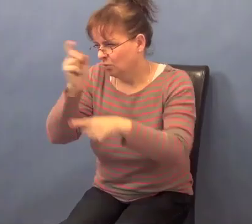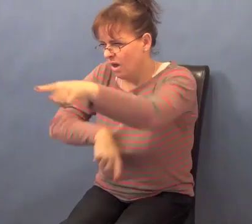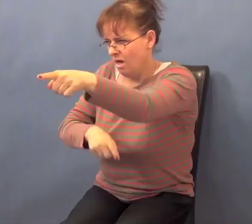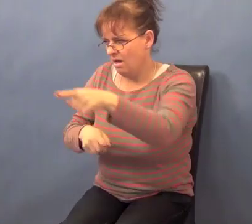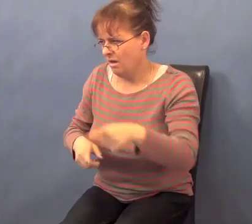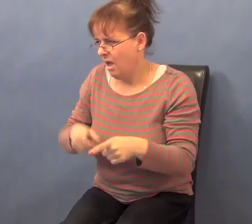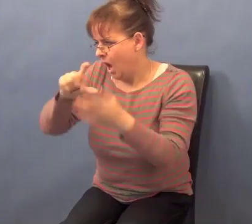U niej jest źle.